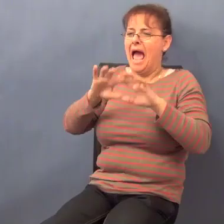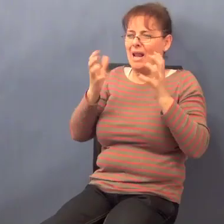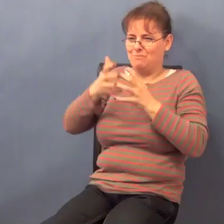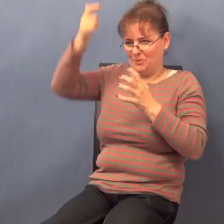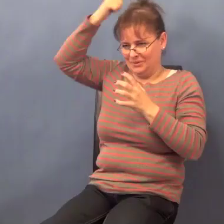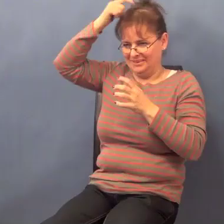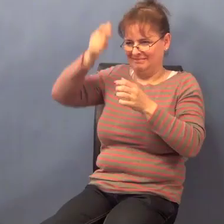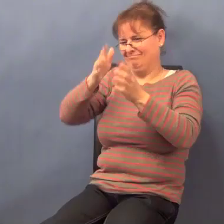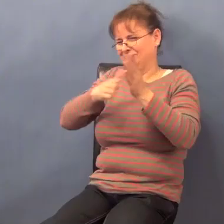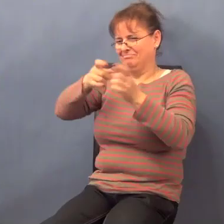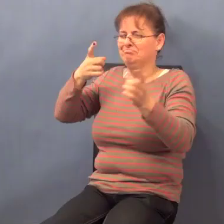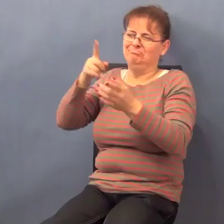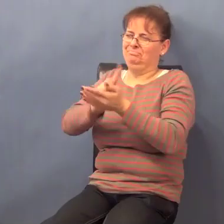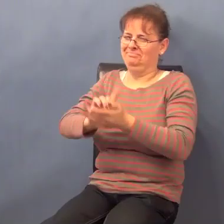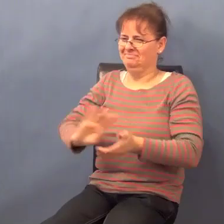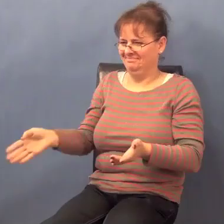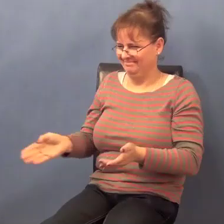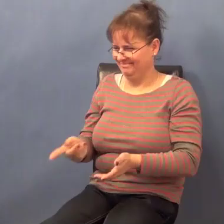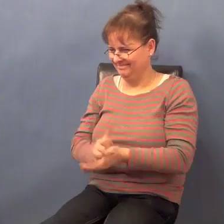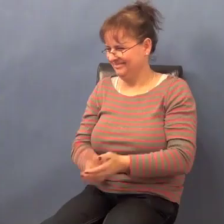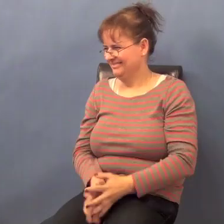Następnie jest arbuz na głowie i chłopiec przygotowuje się do strzelania, ale nie udaje się.